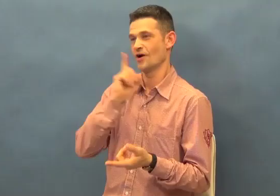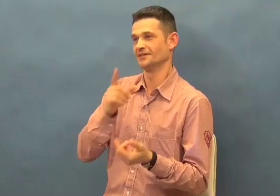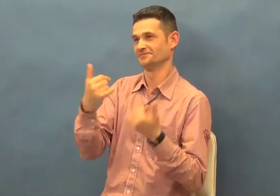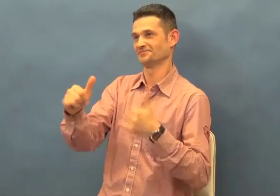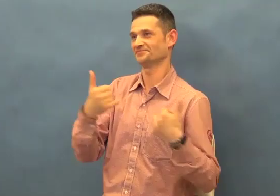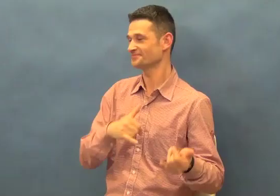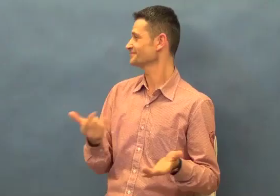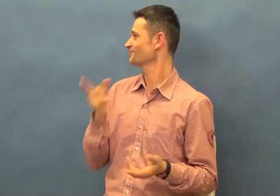Właśnie, to dwie różne sytuacje.